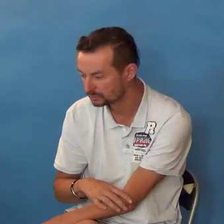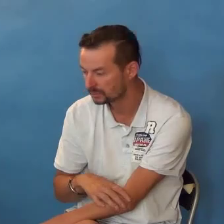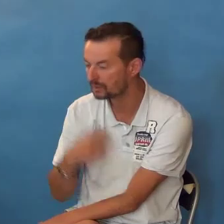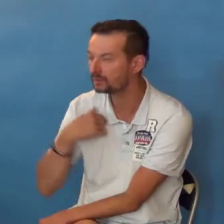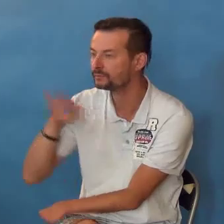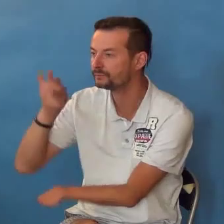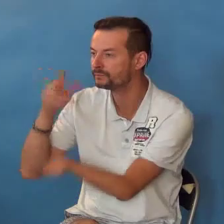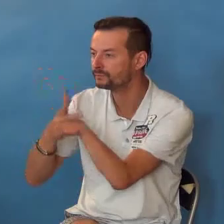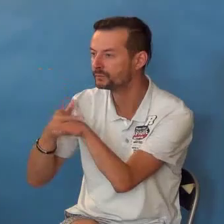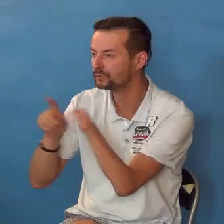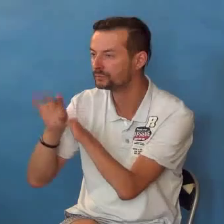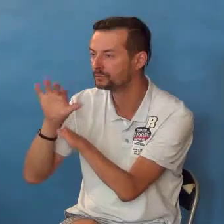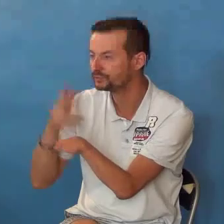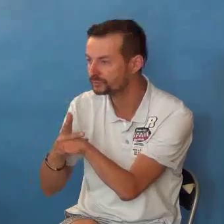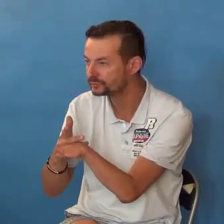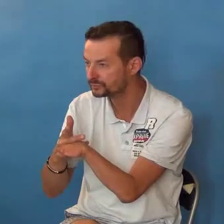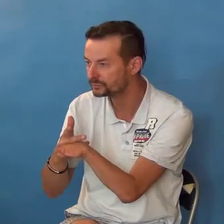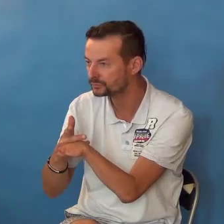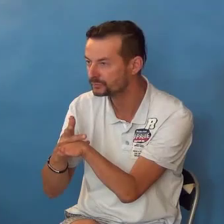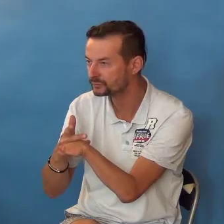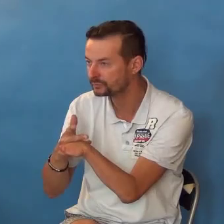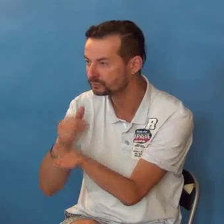Ja od czwartej trzydzieści do piątej trzydzieści.